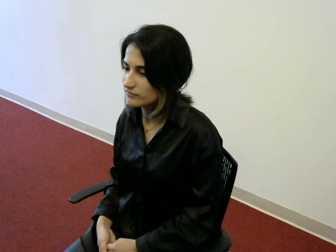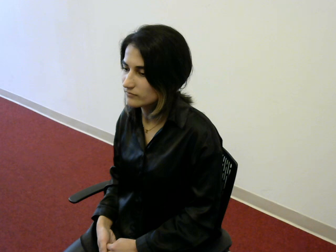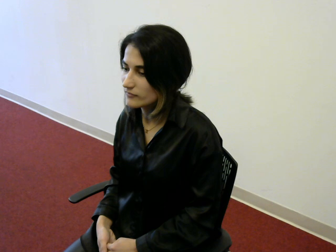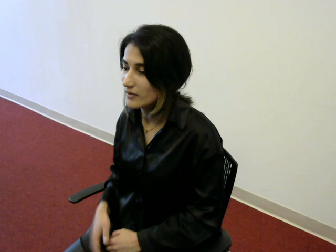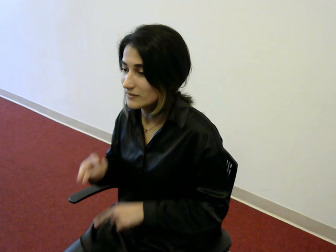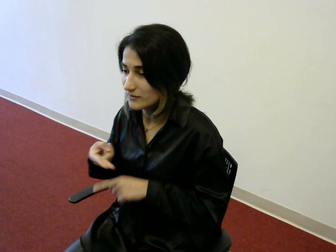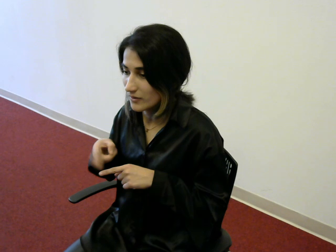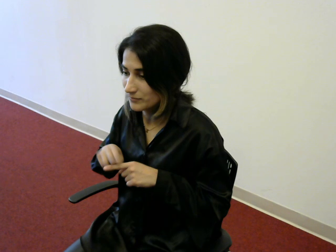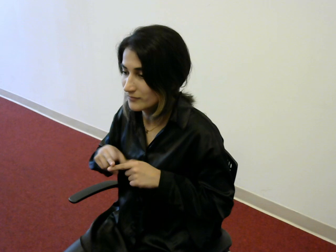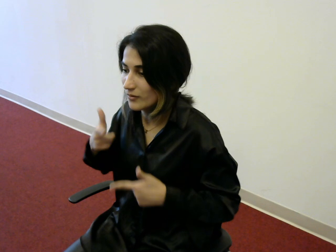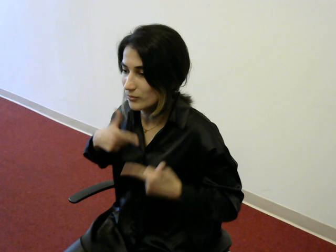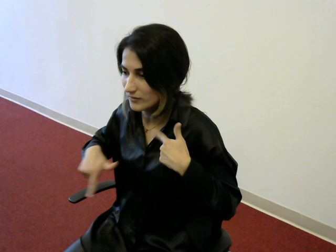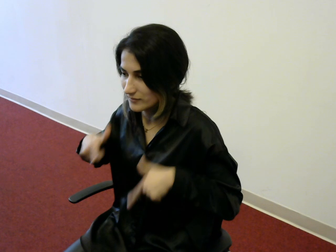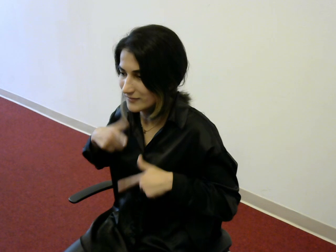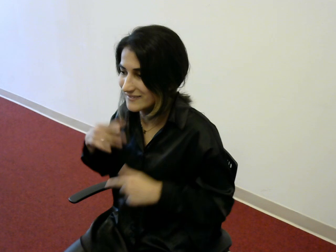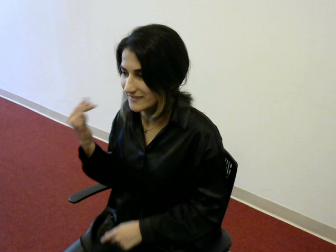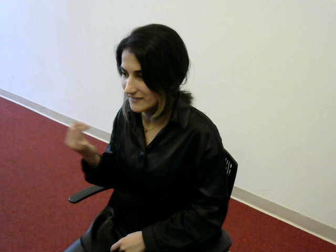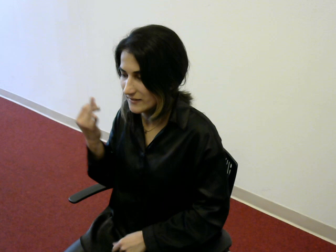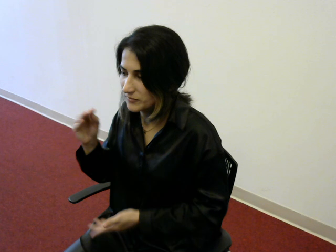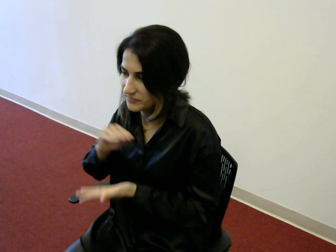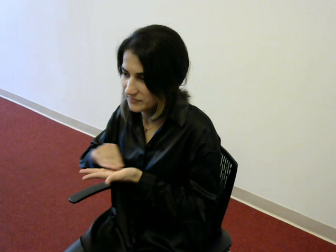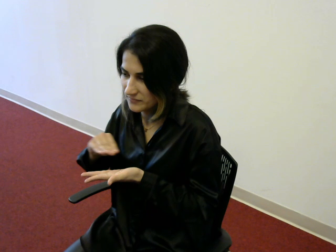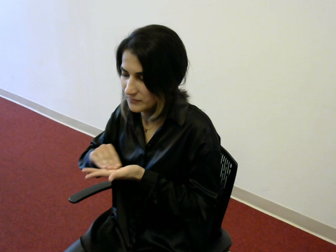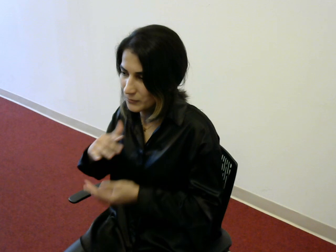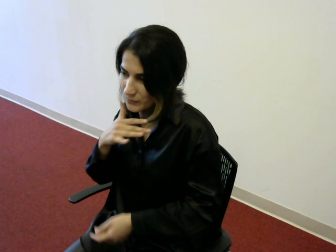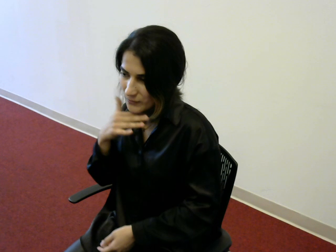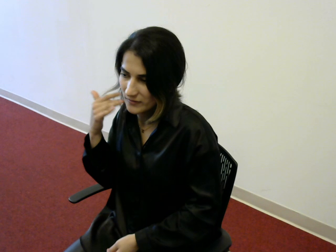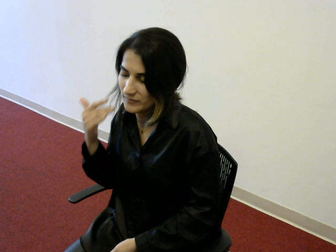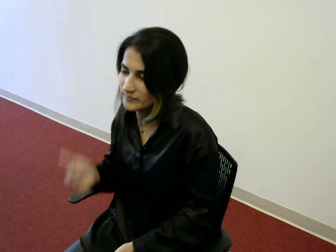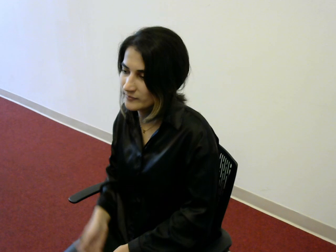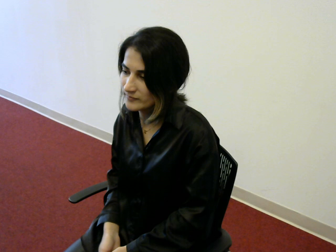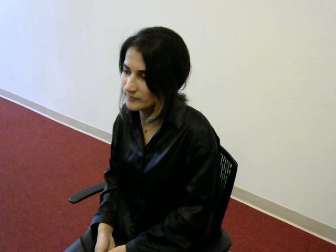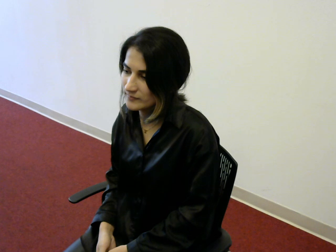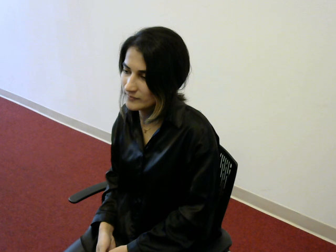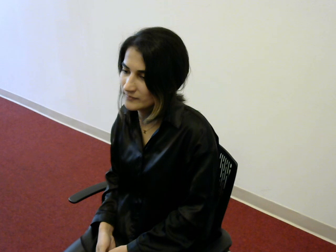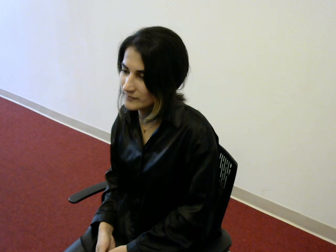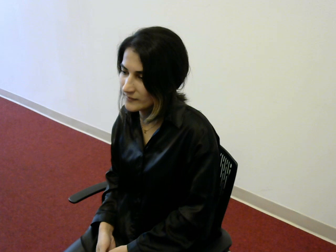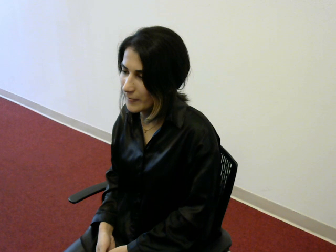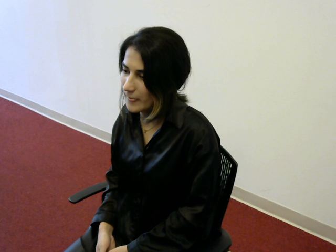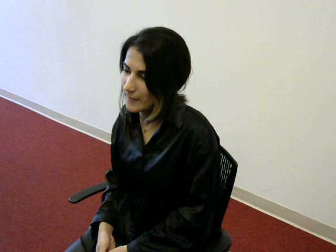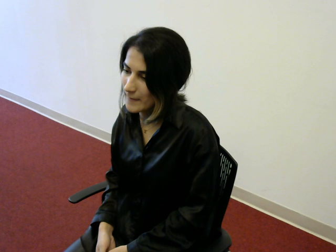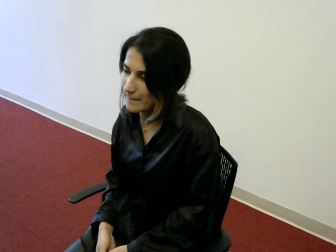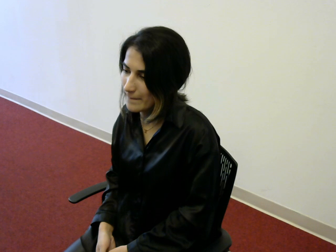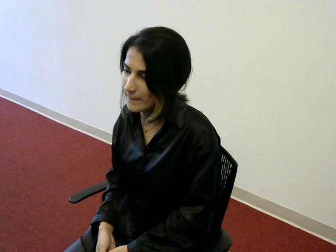Bu müəllimin maraqlı yazıları çoxdur